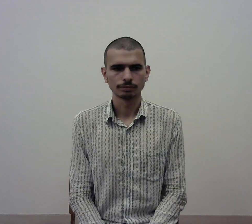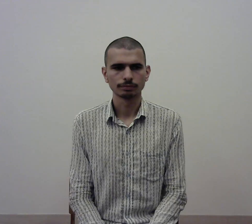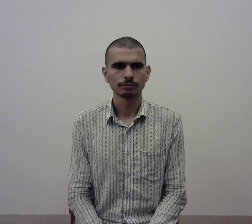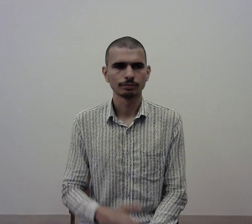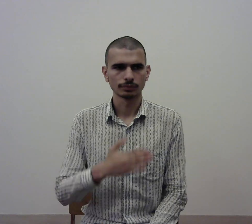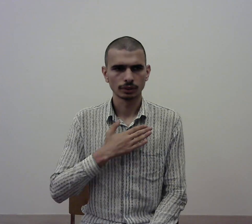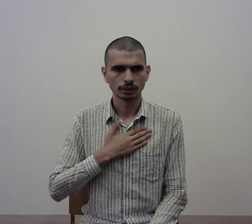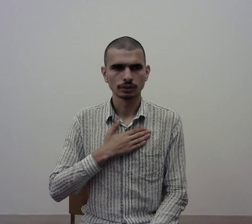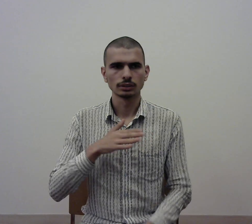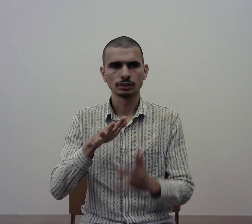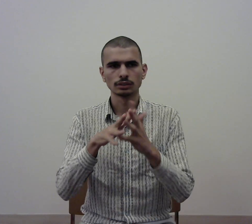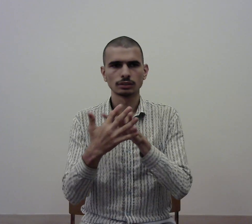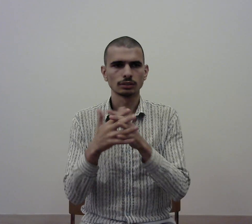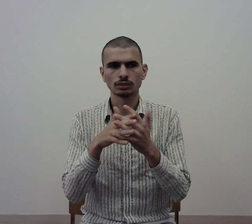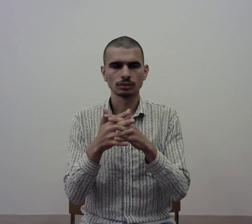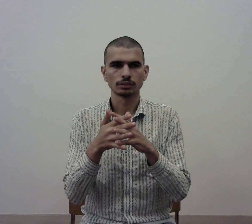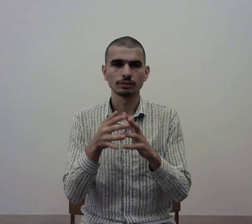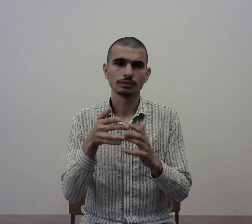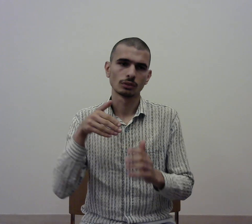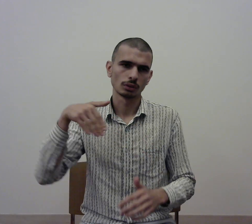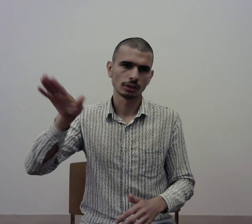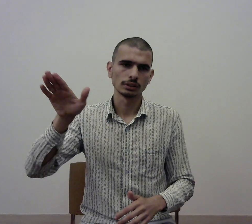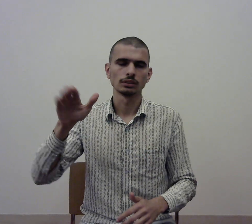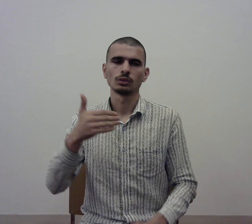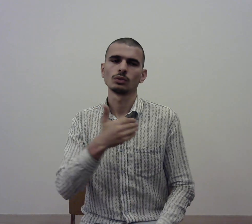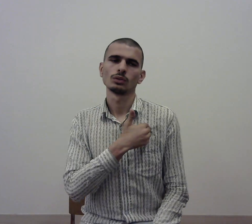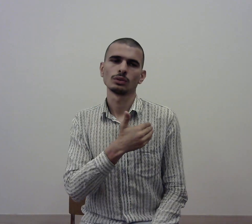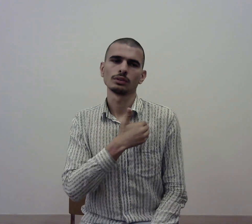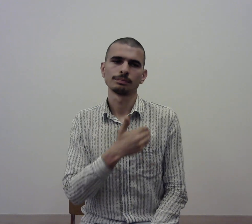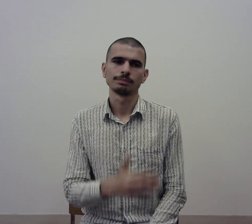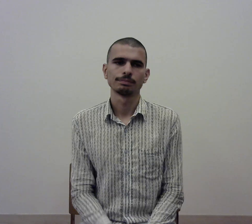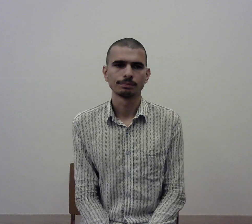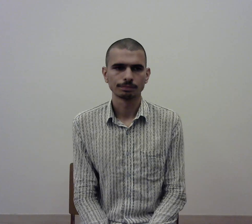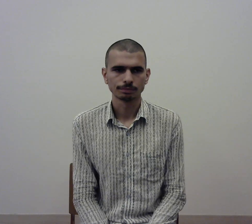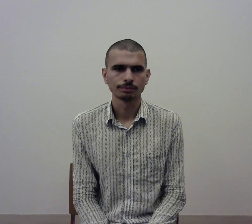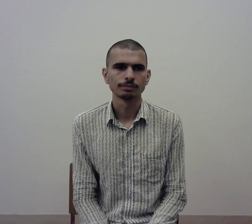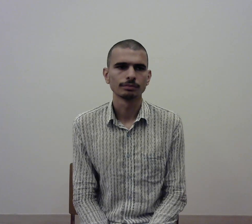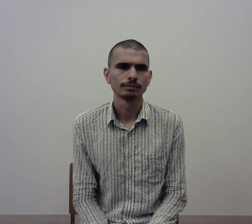Mən kəndə getmək istəyirəm